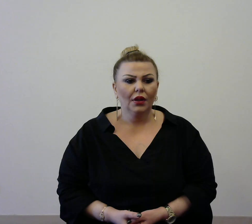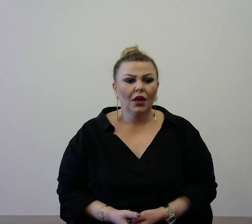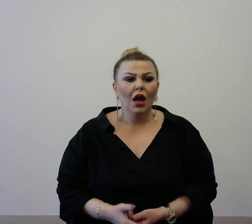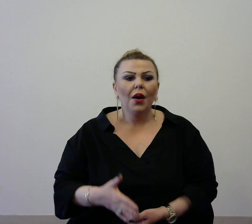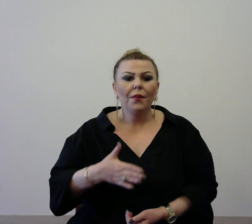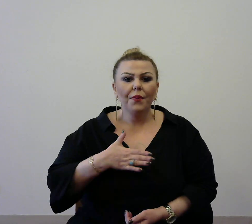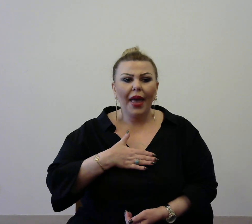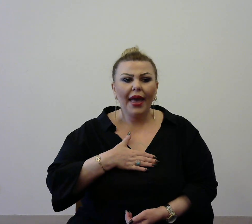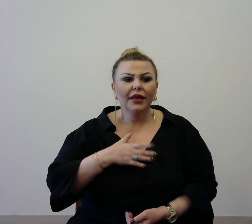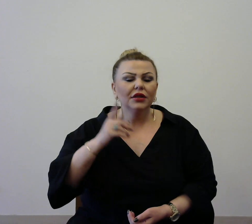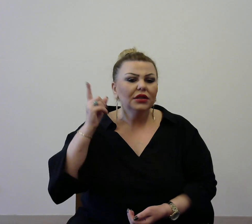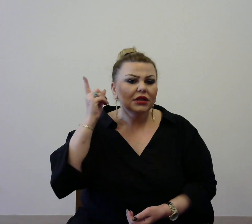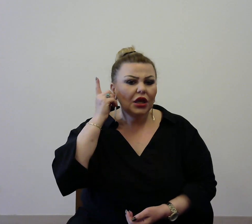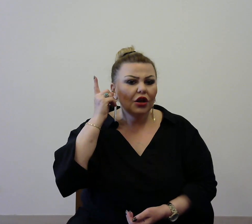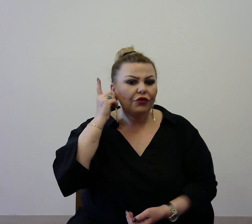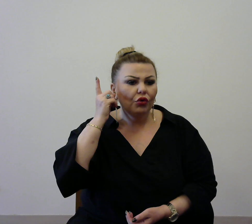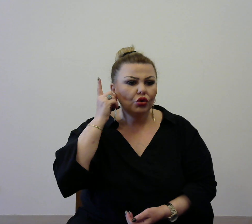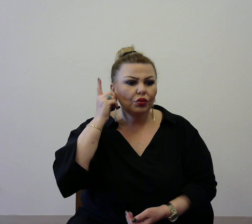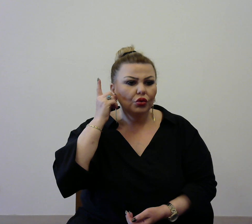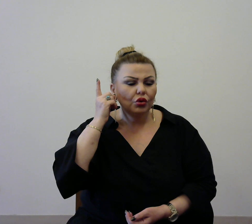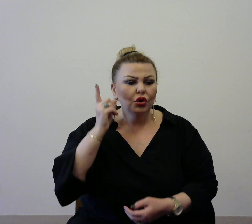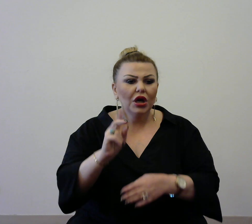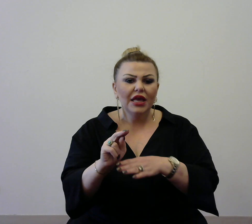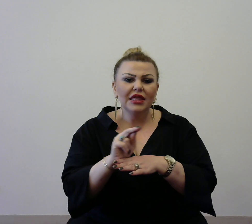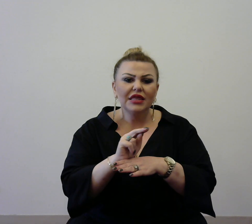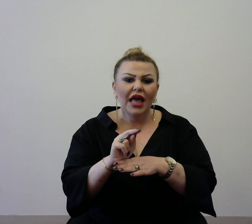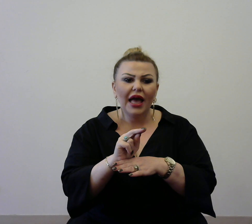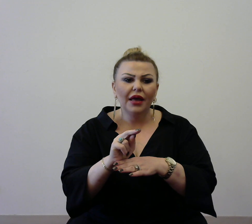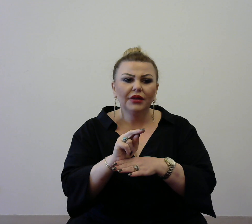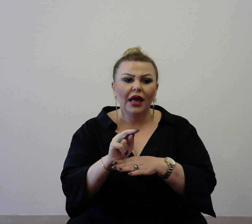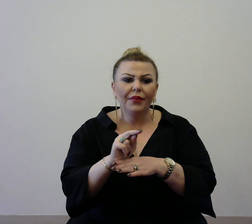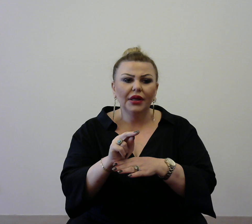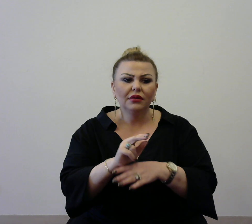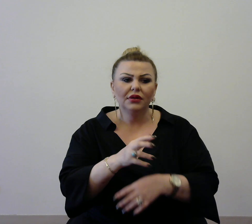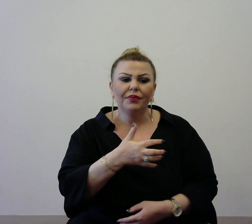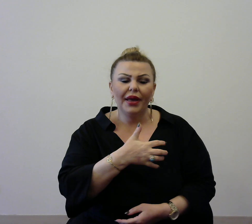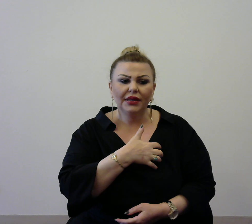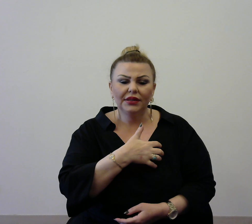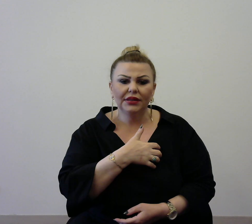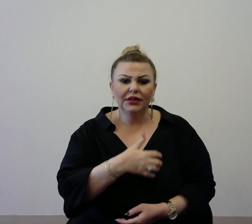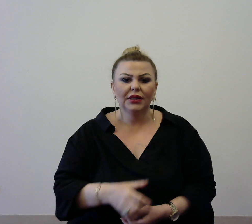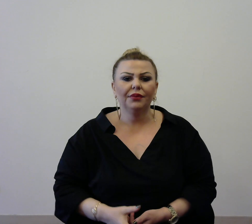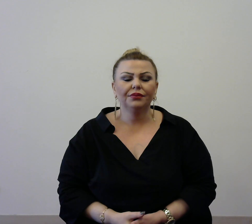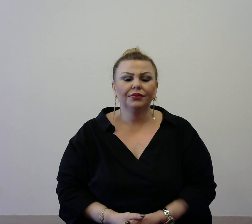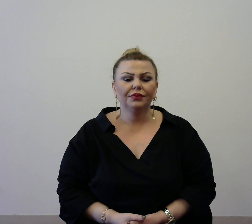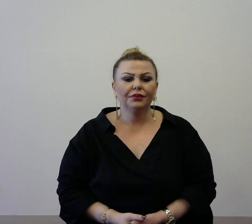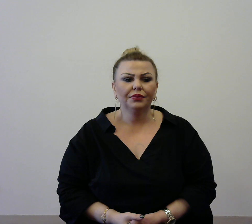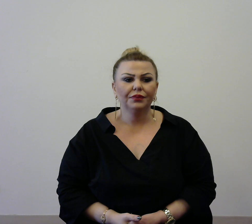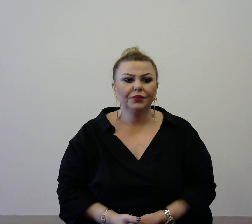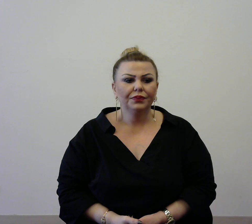Mən telefonu təmir etdirmək istəyirəm